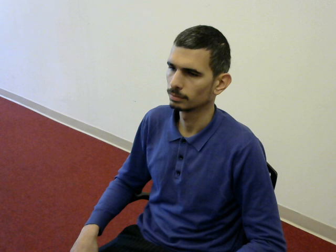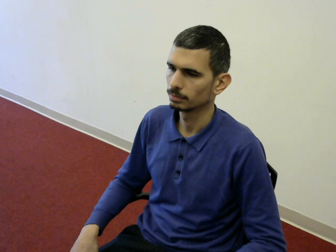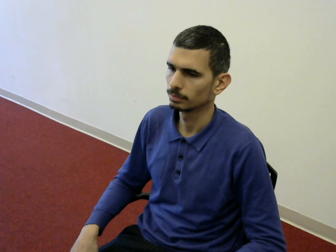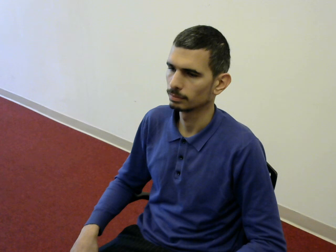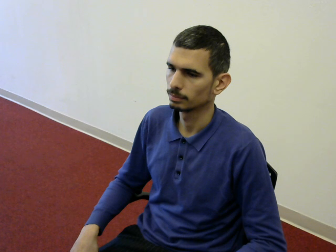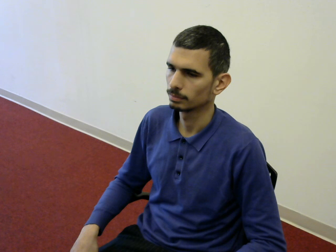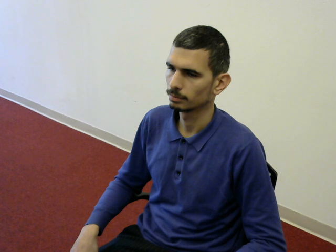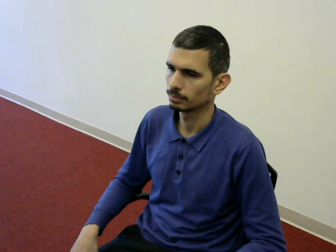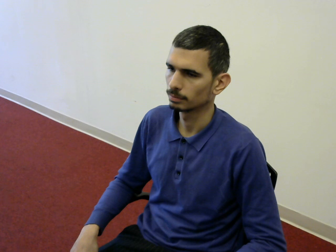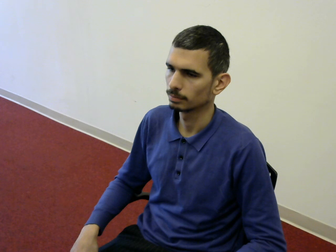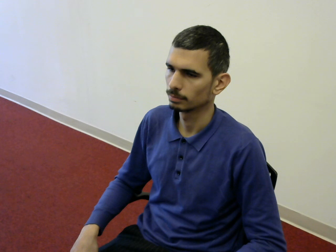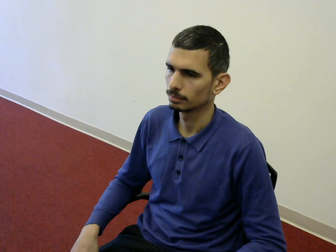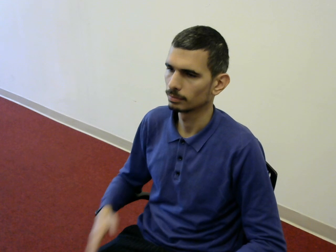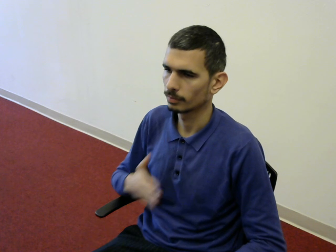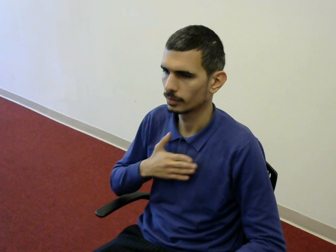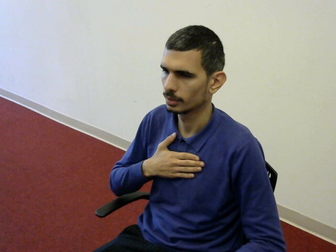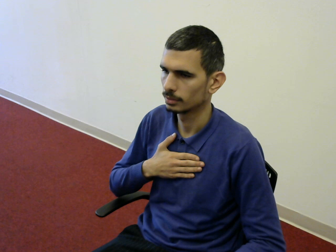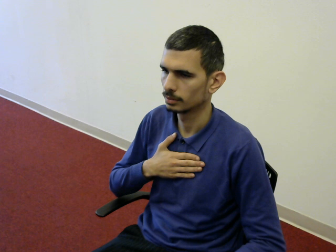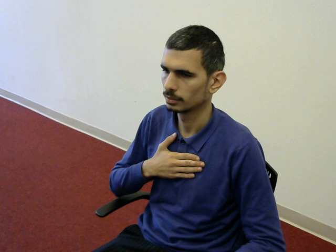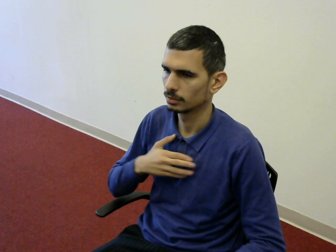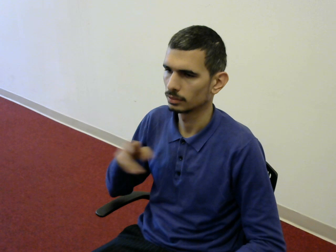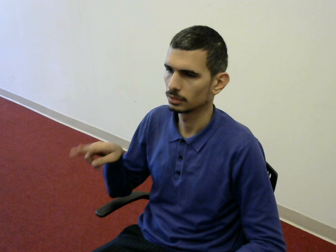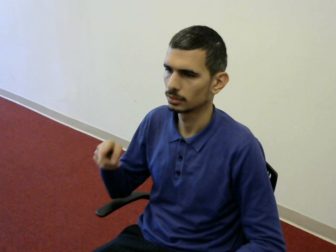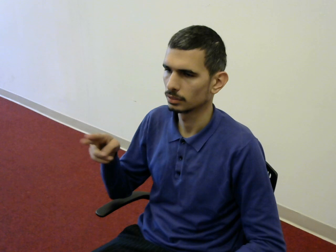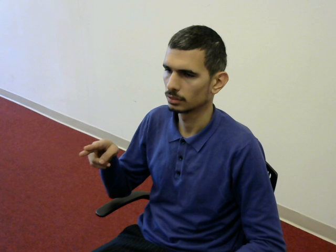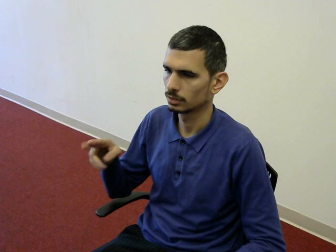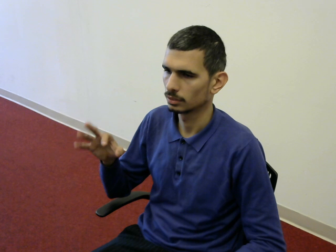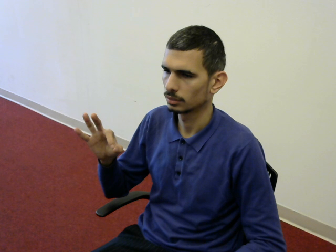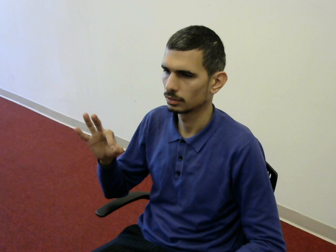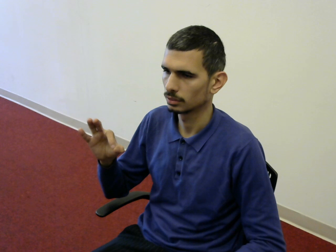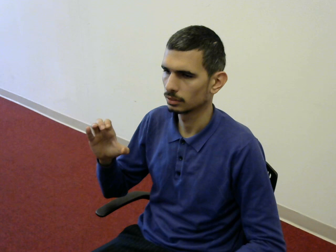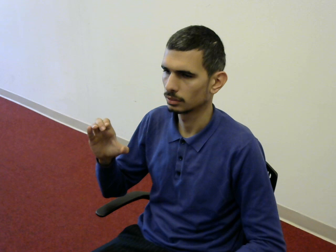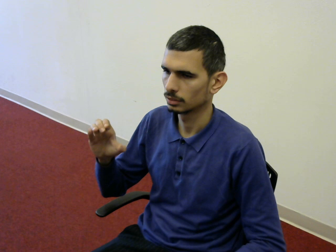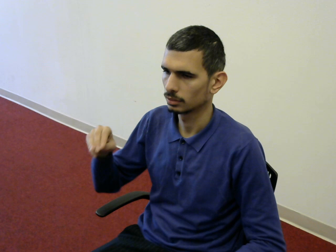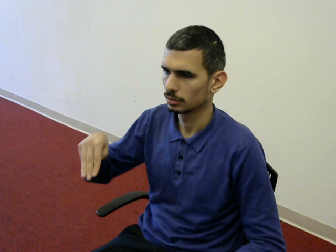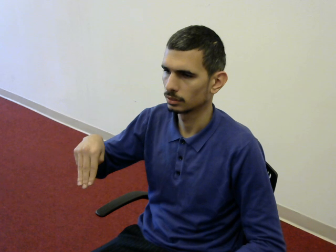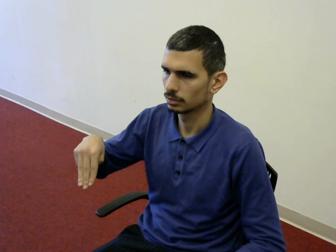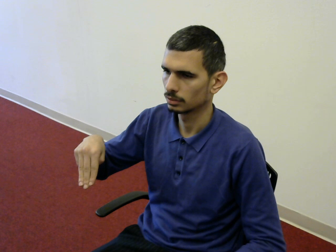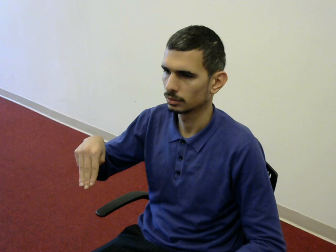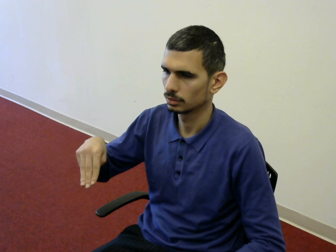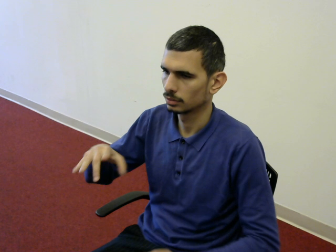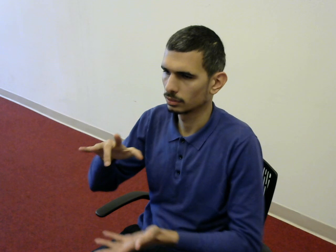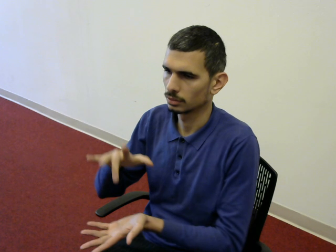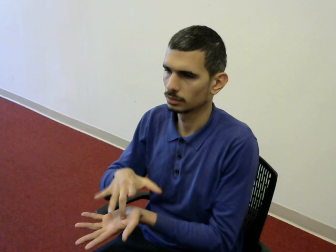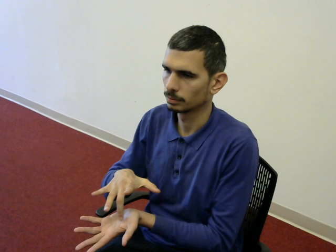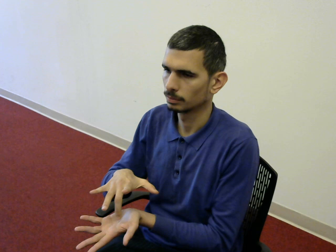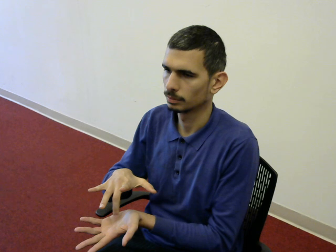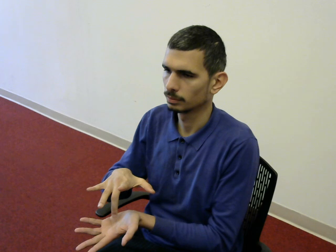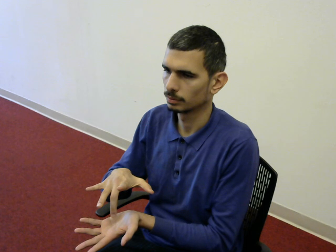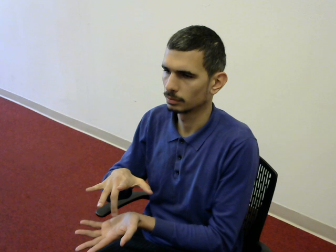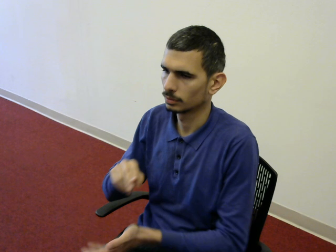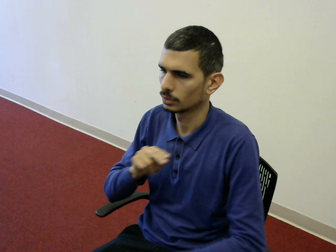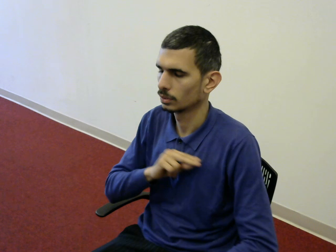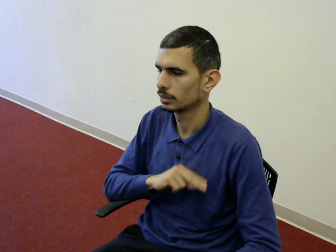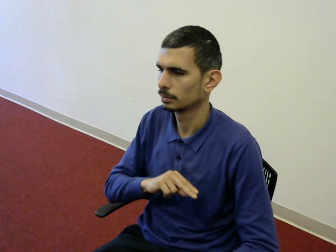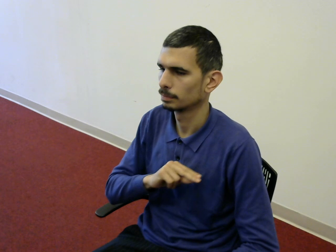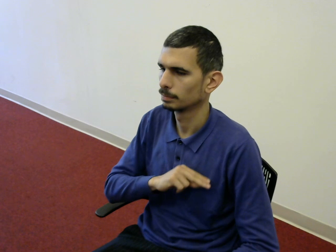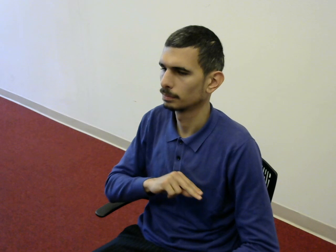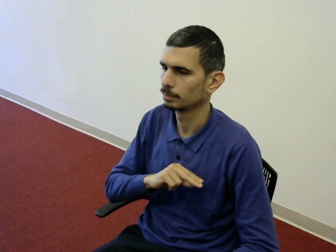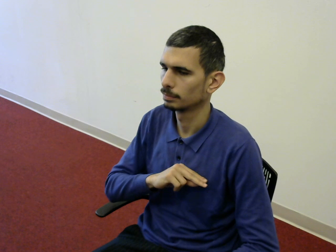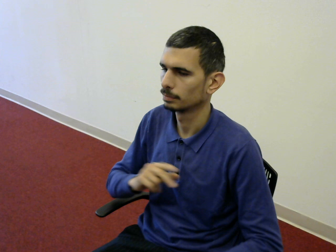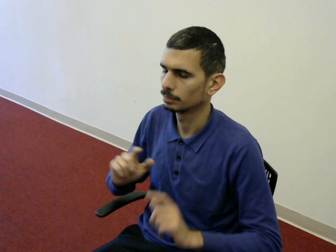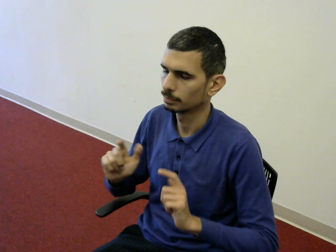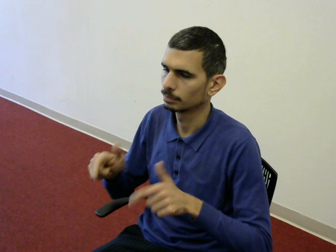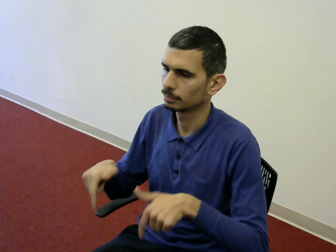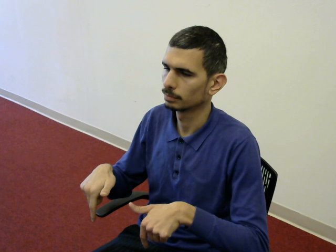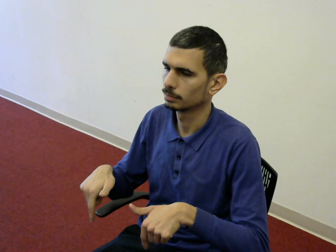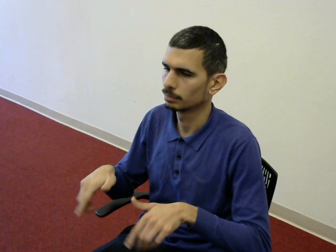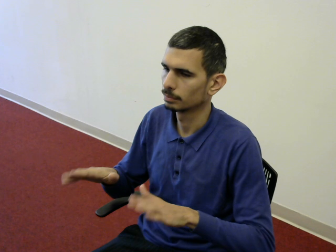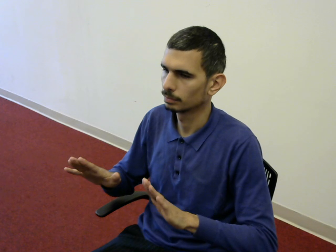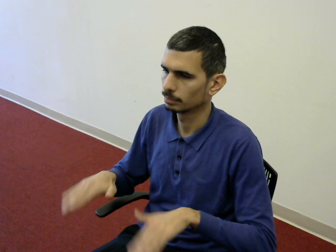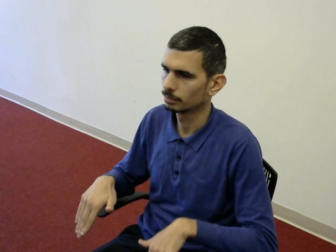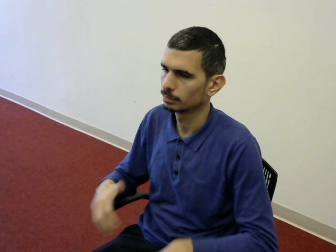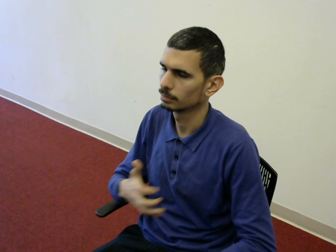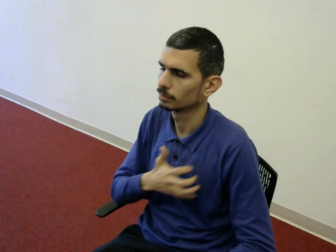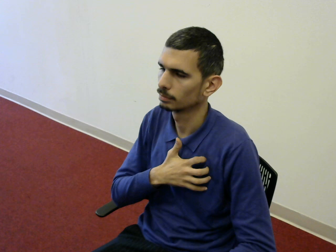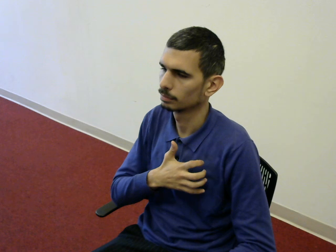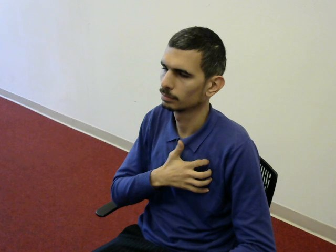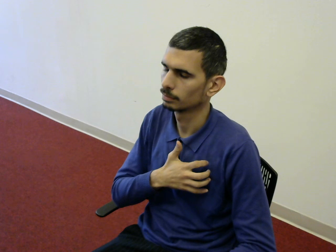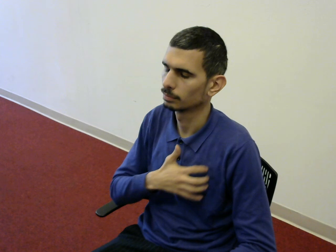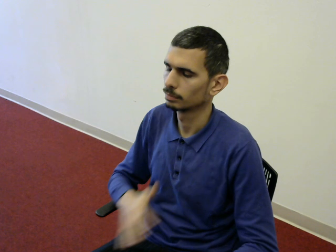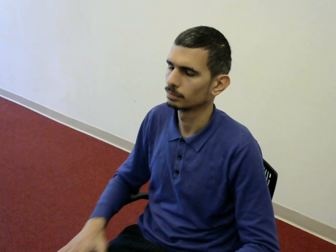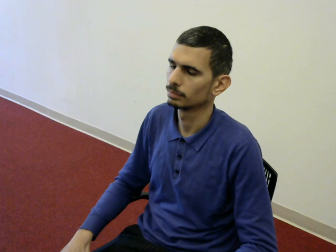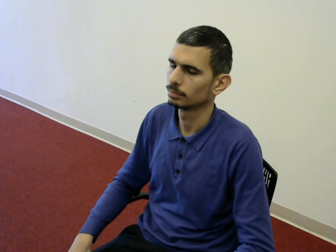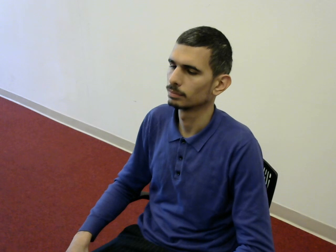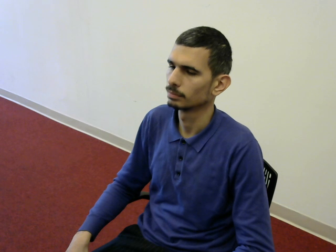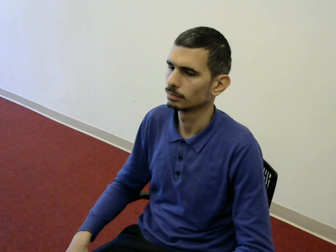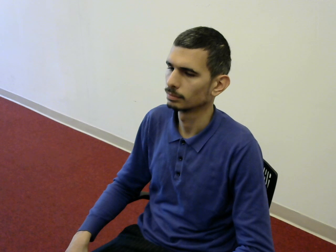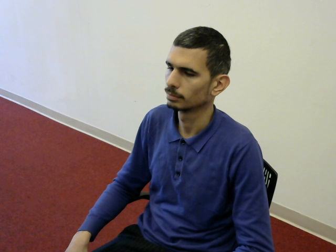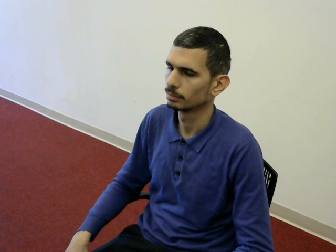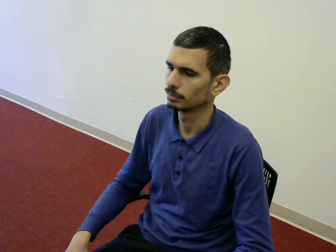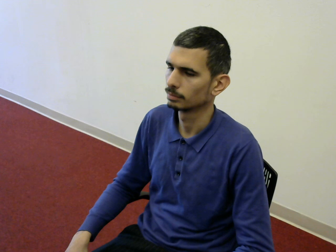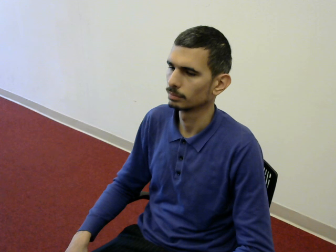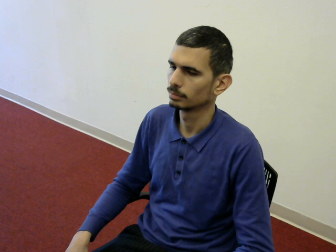Mən DOST Mərkəzində işə qəbul olmaq istəyirəm